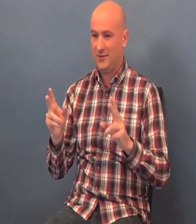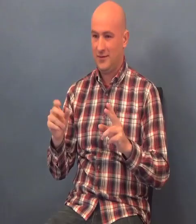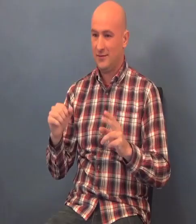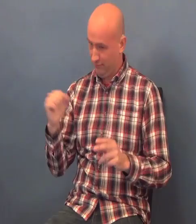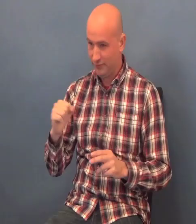Zgadzasz się?